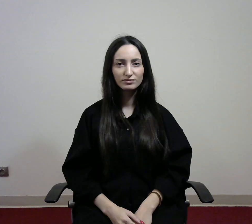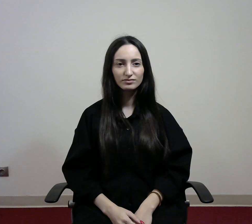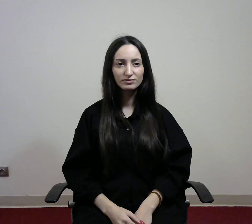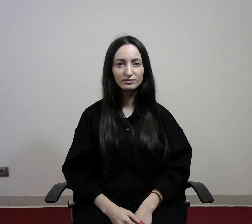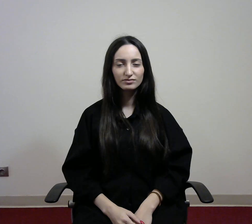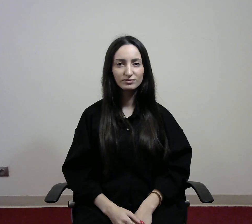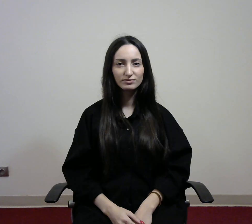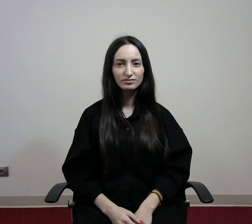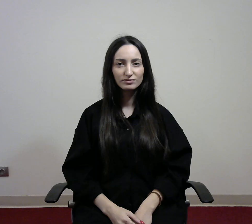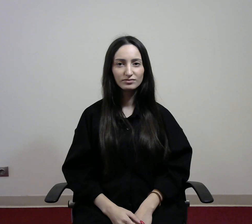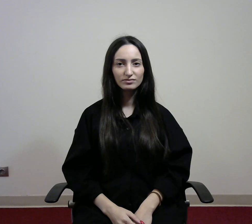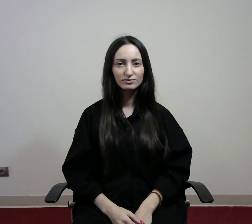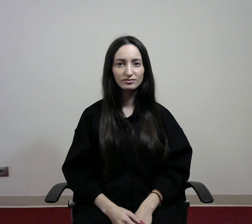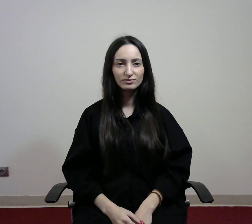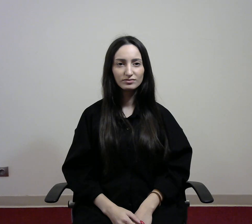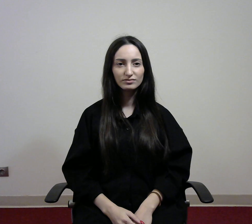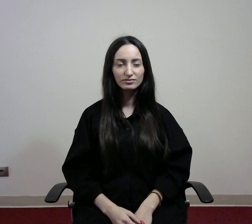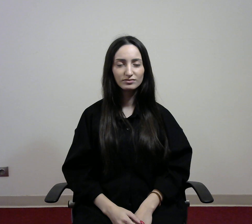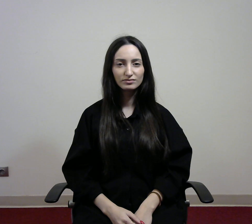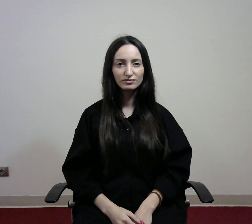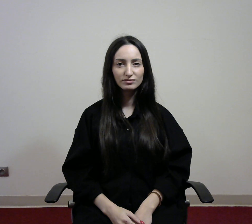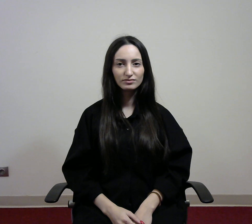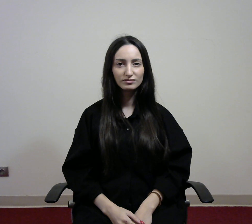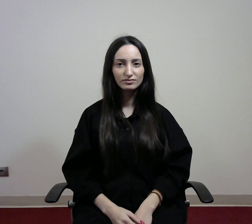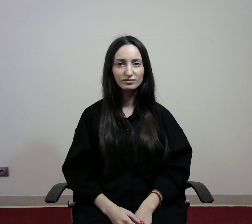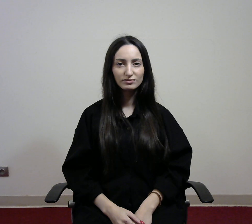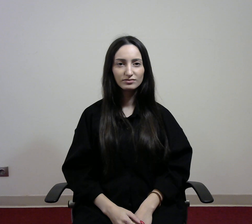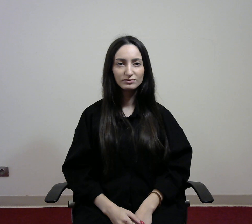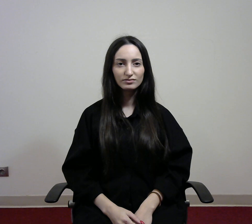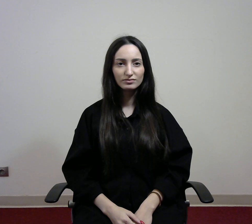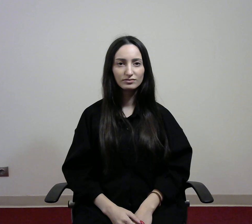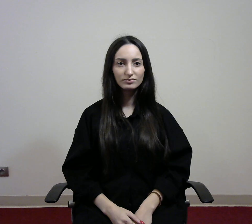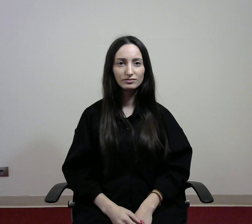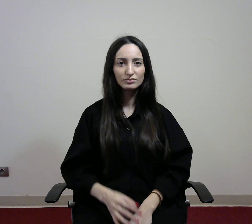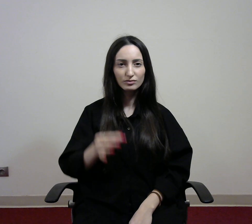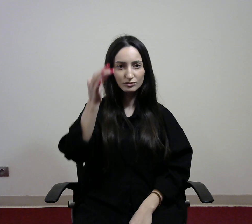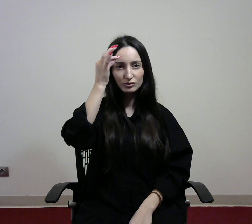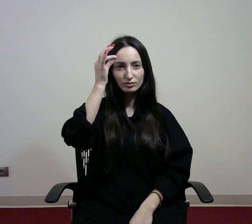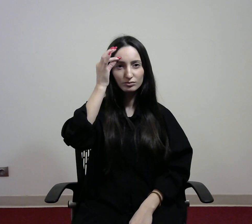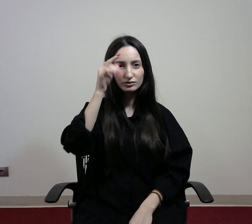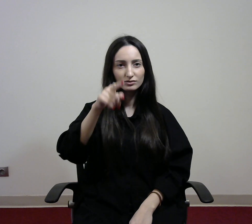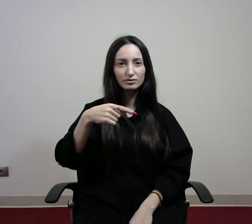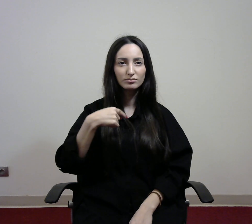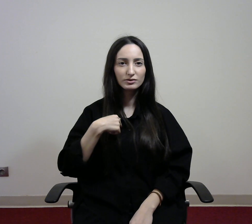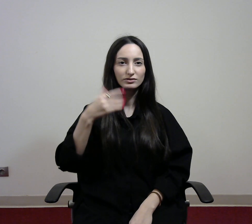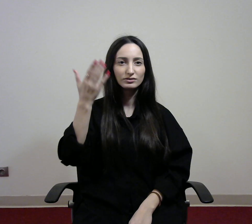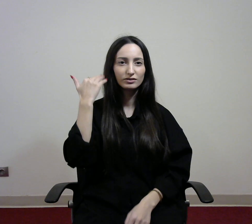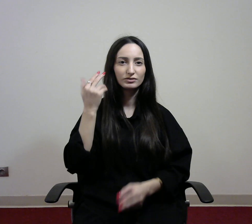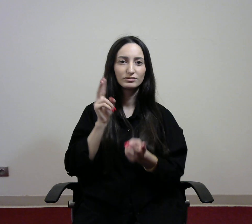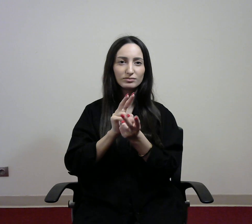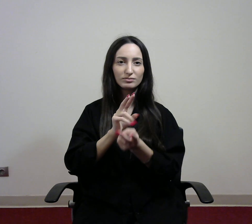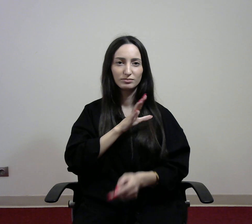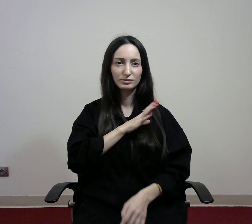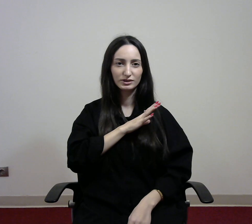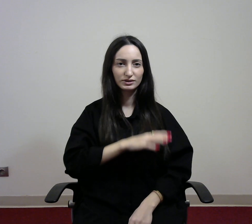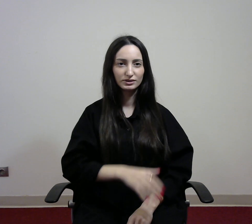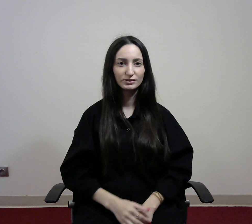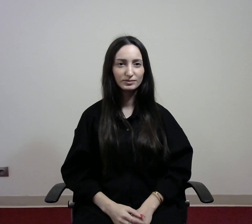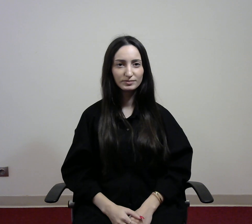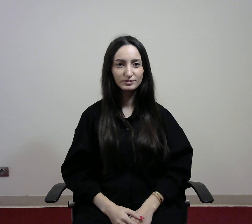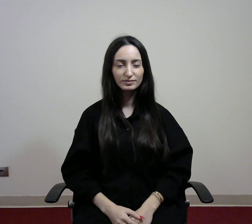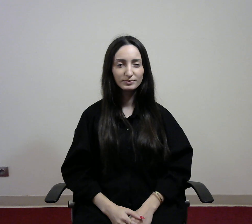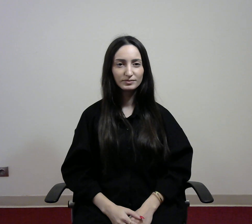Xatırladım, səni mən əvvəl də görmüşəm